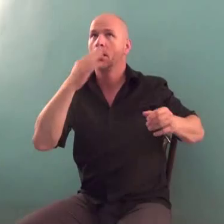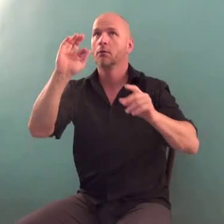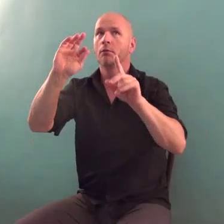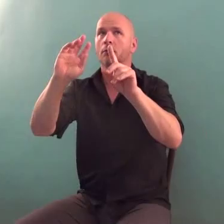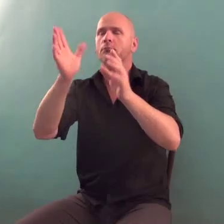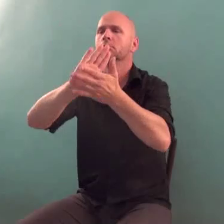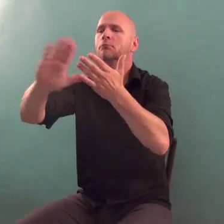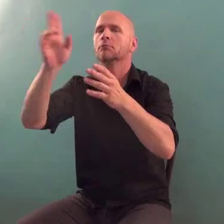Nie, przepraszam.